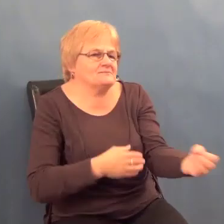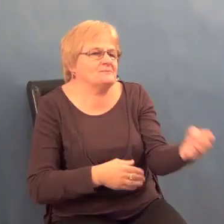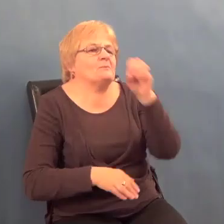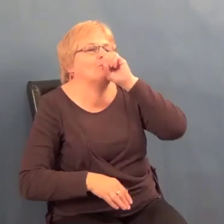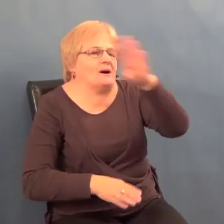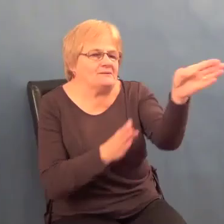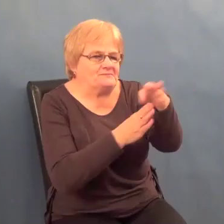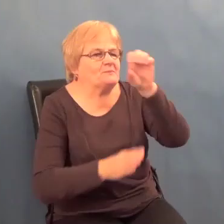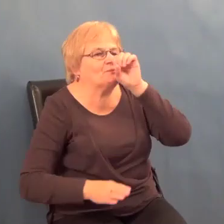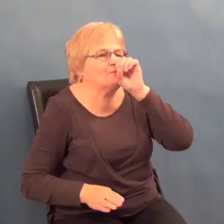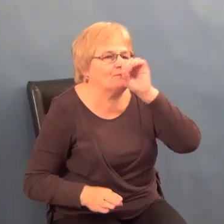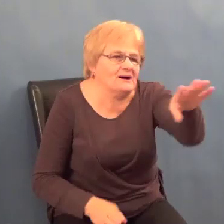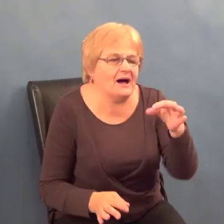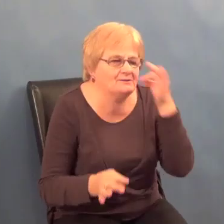Wypluwa, ryba wypluwa.